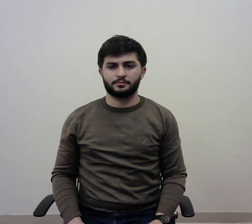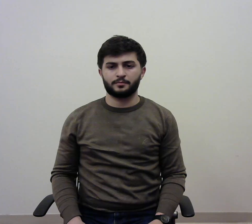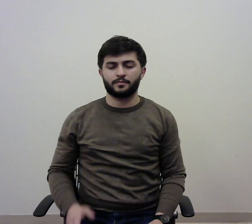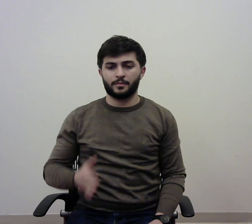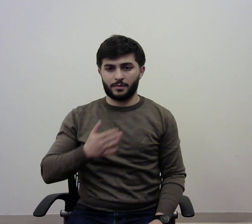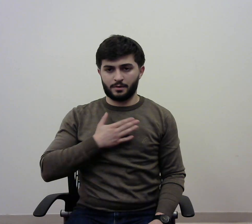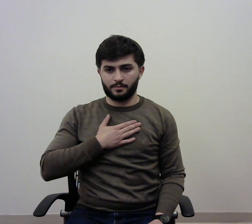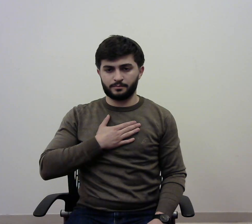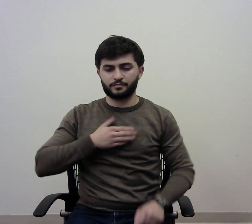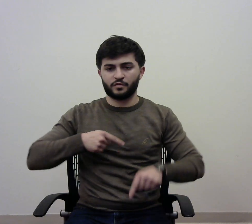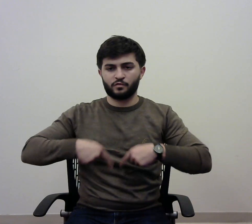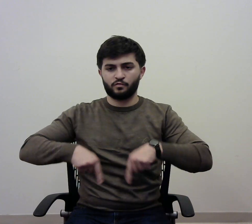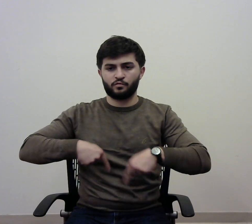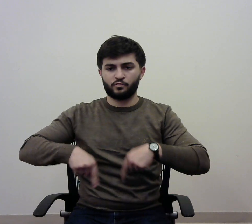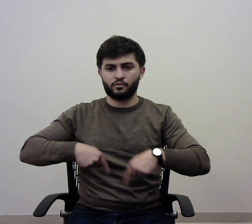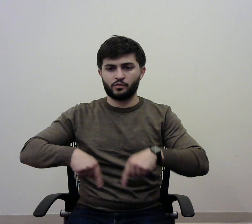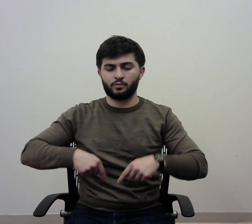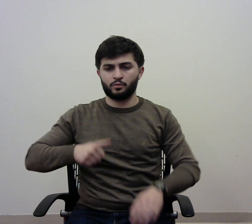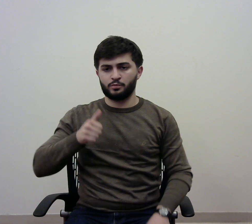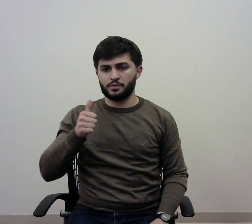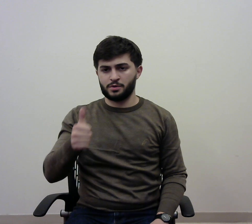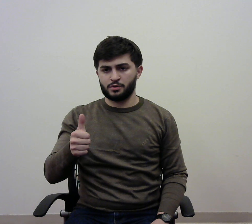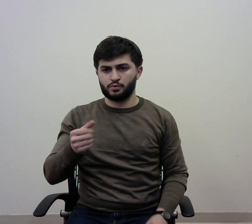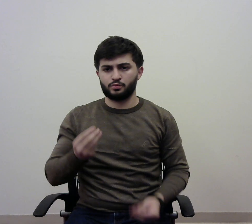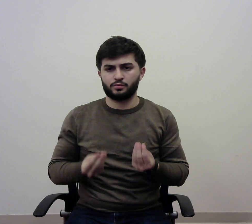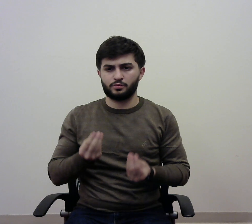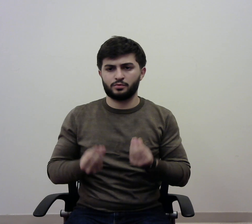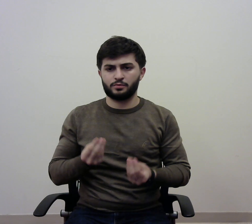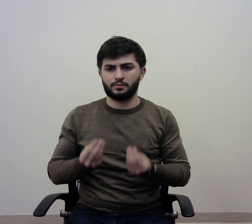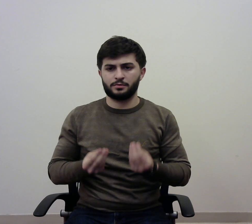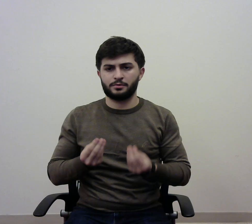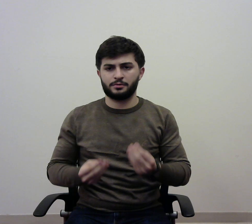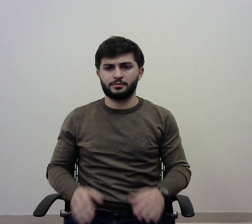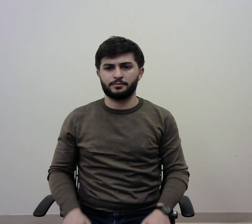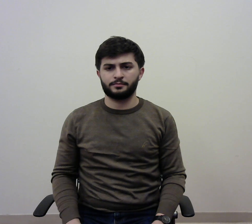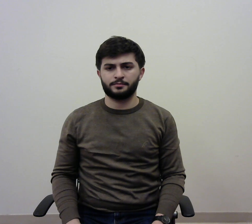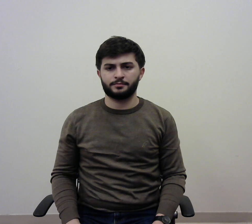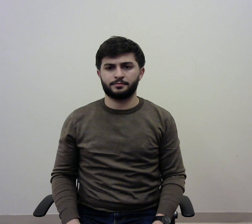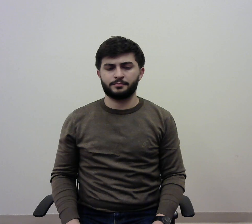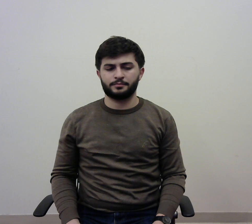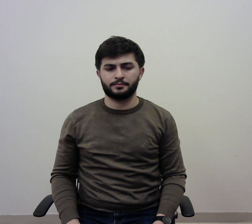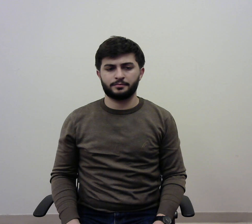Mən futbolu yaxşı oynayıram